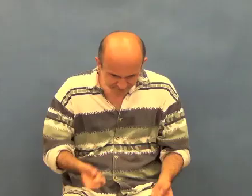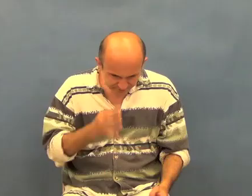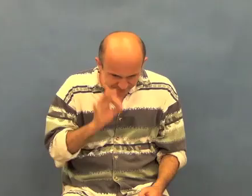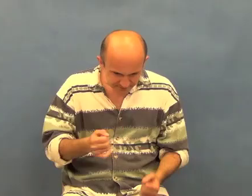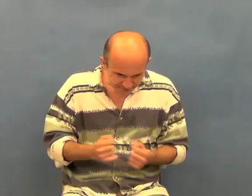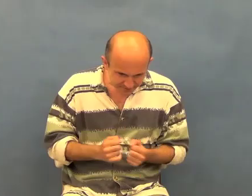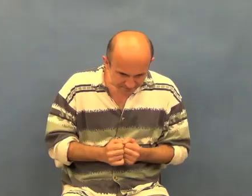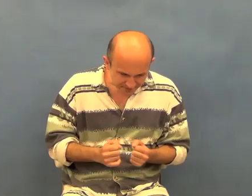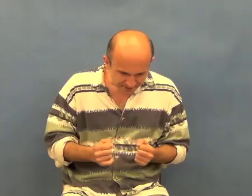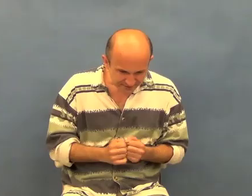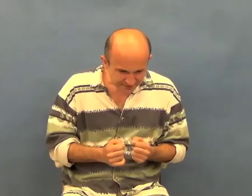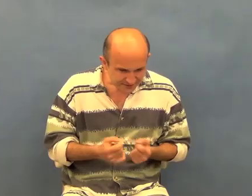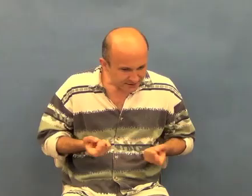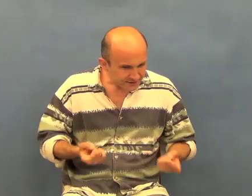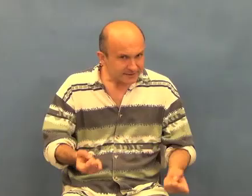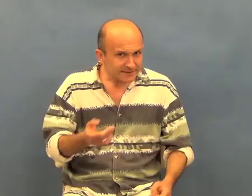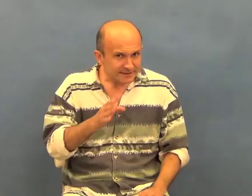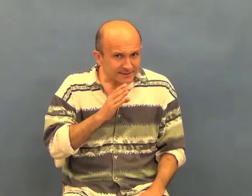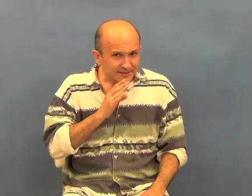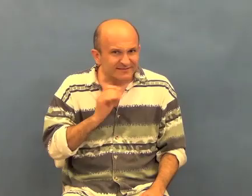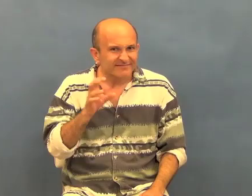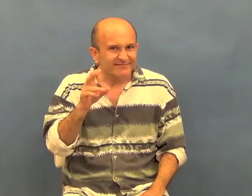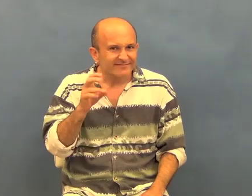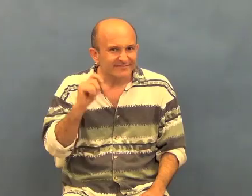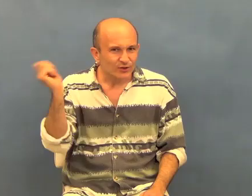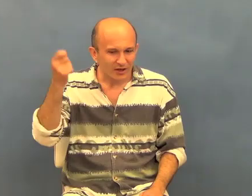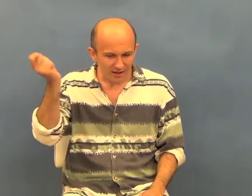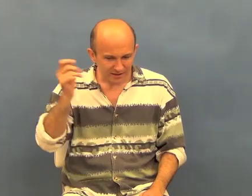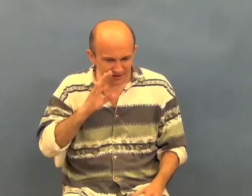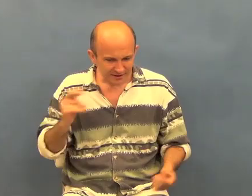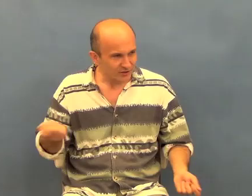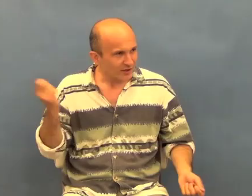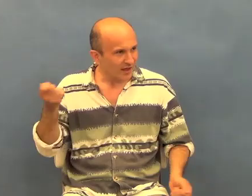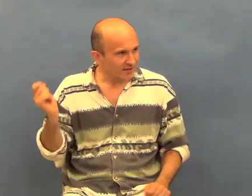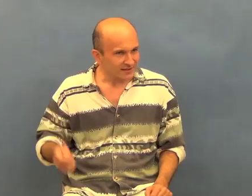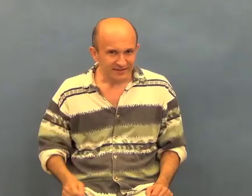Aha, zima, sanki, tak, to wygląda podobnie do zjeżdżania na sankach.